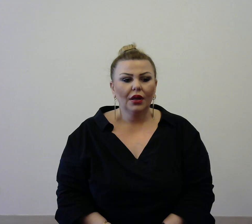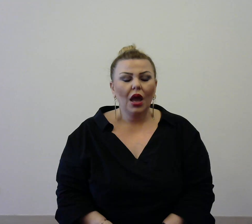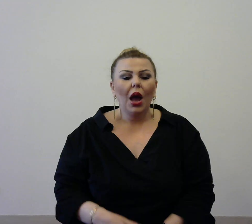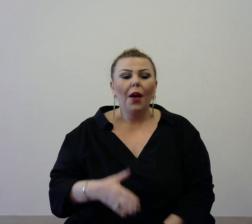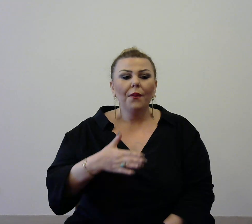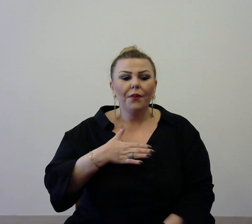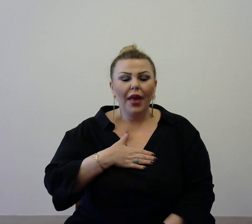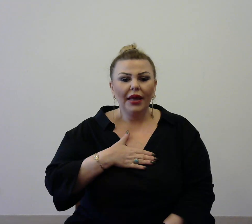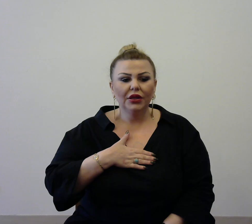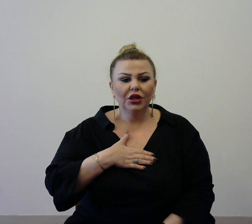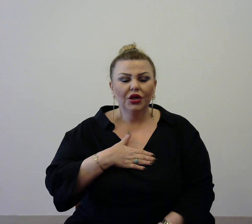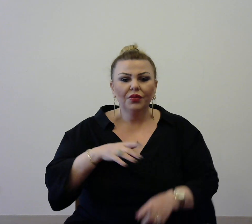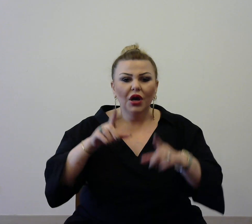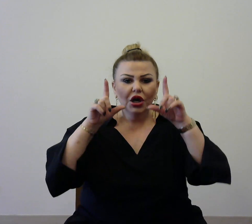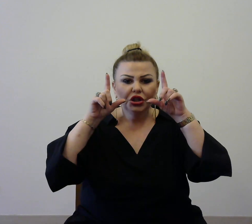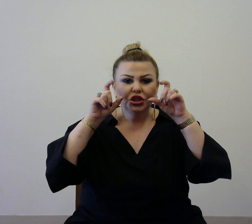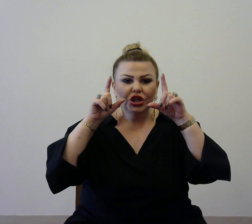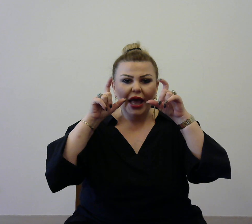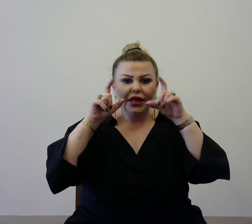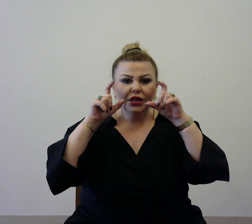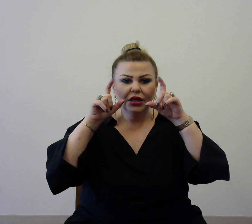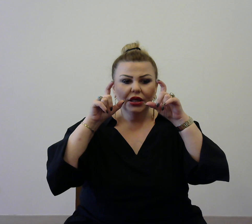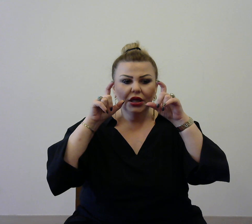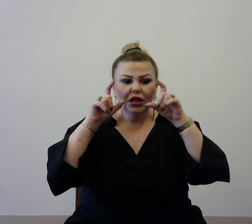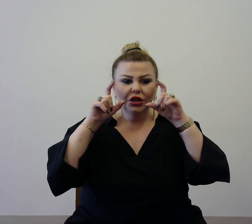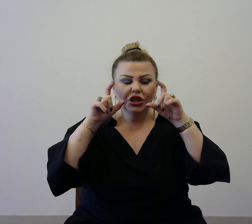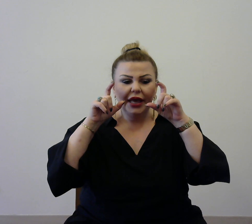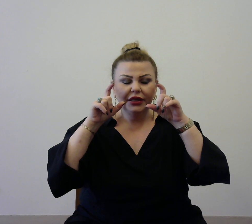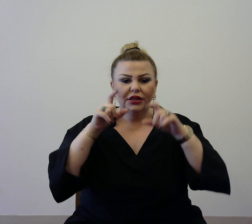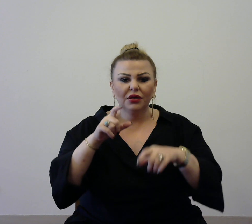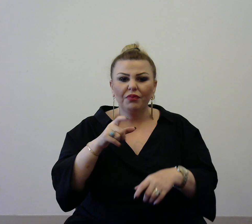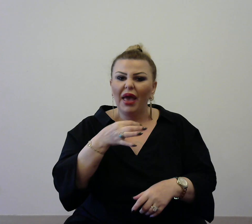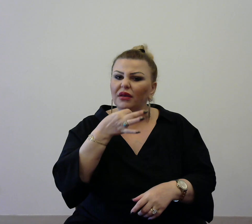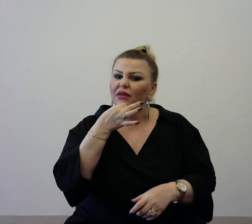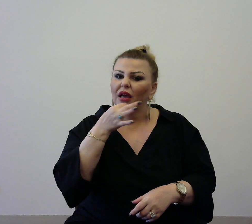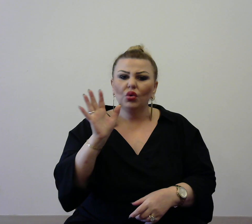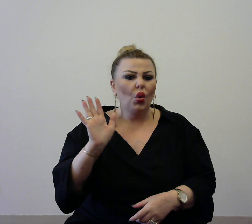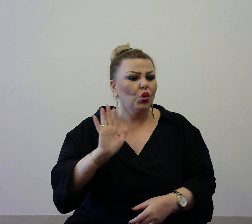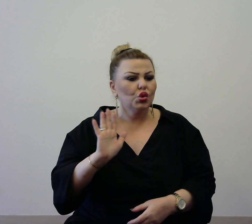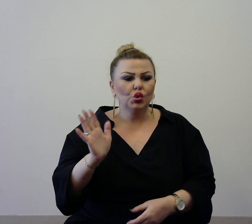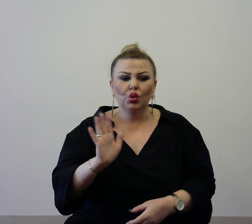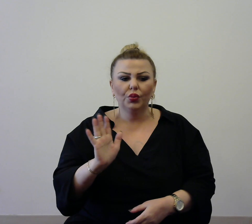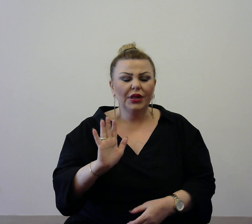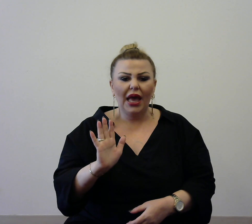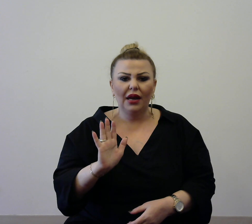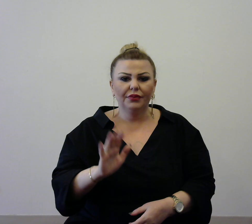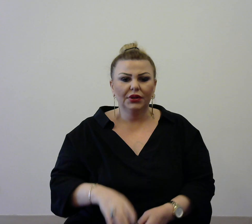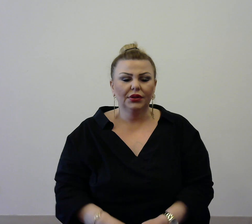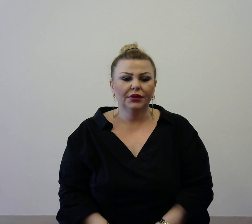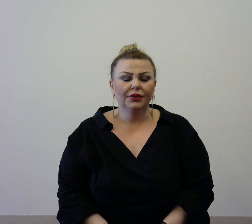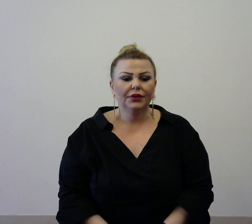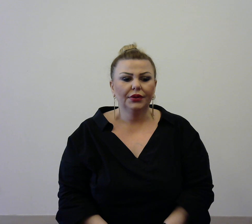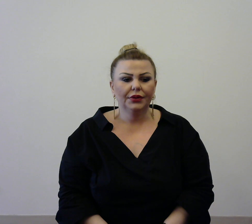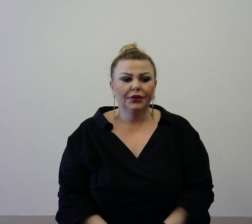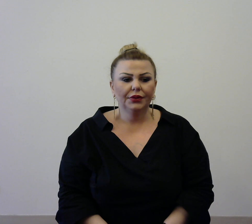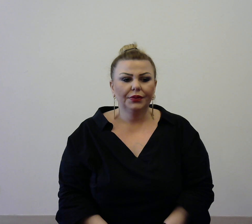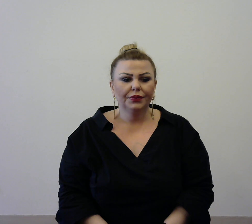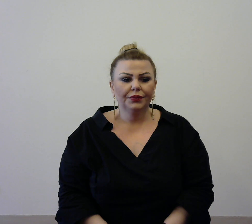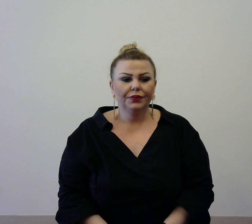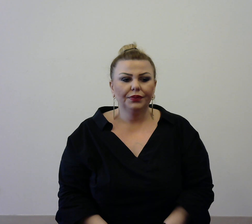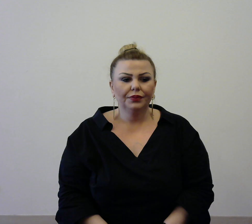Mənim şəkil çəkdirməkdən xoşum gəlir